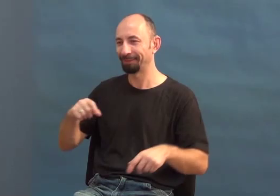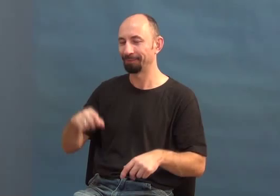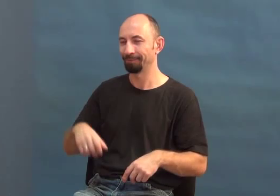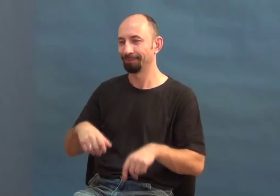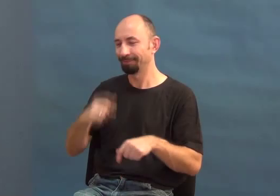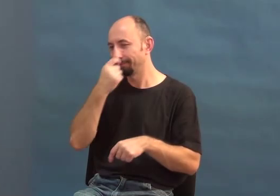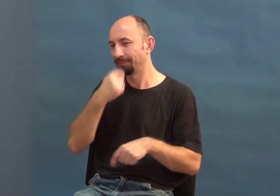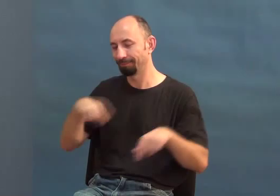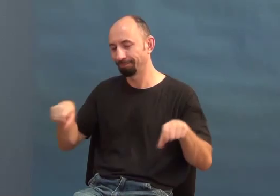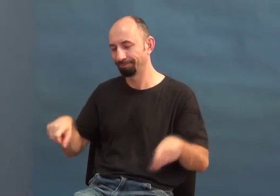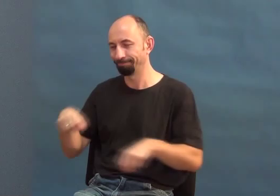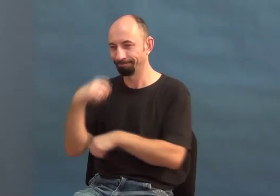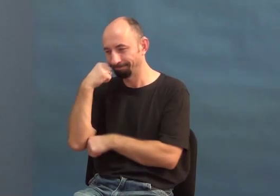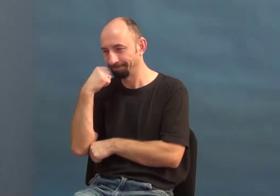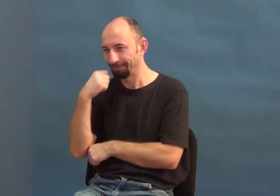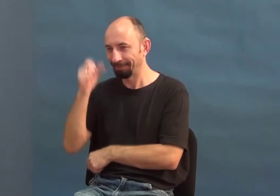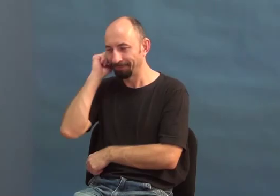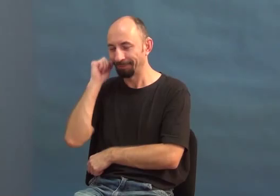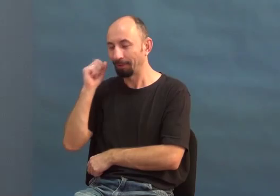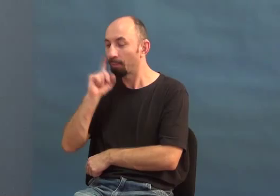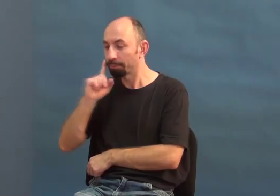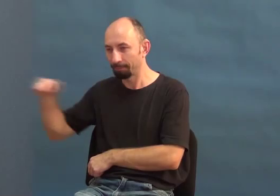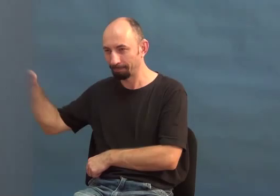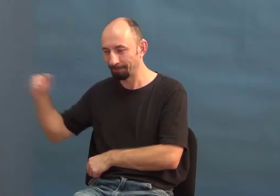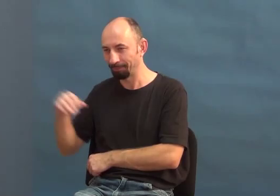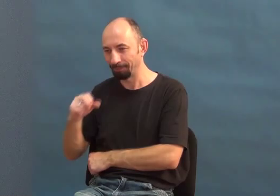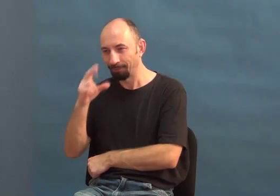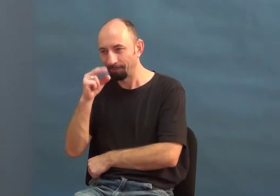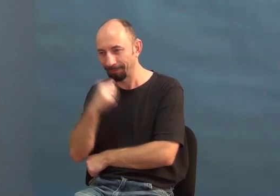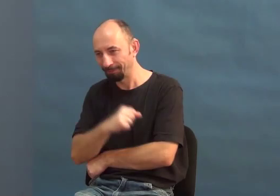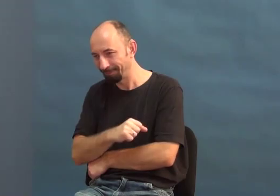Charlie Chaplin siedzi znudzony, chłopak przychodzi i mówi coś.